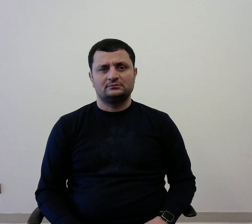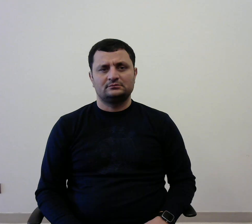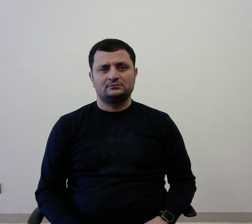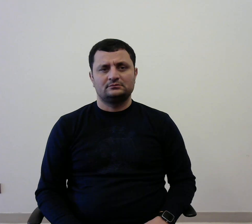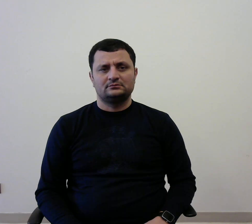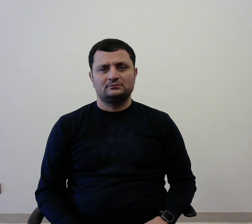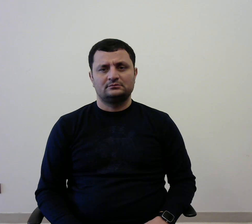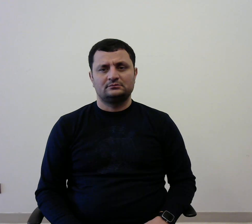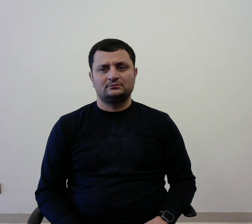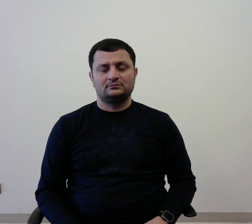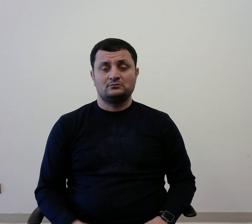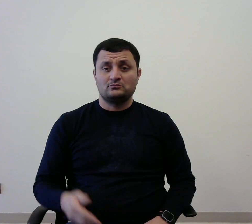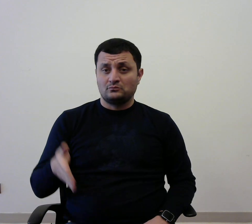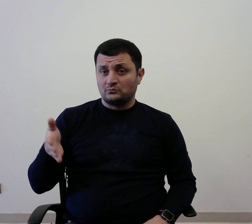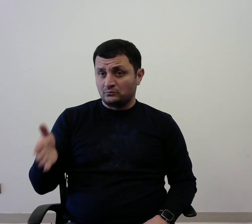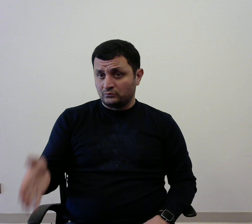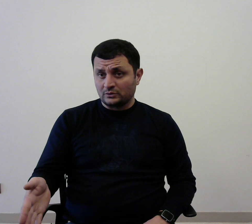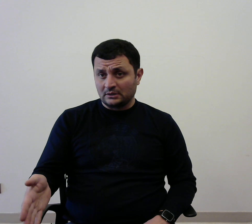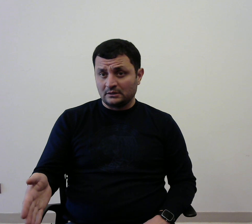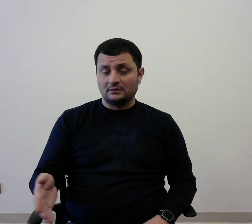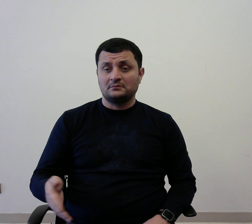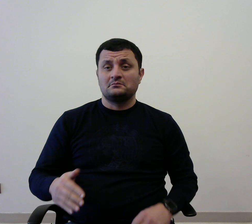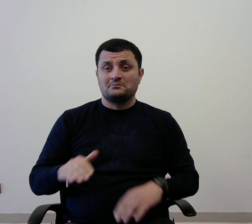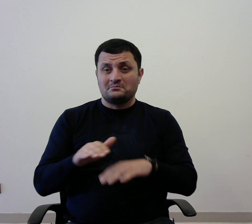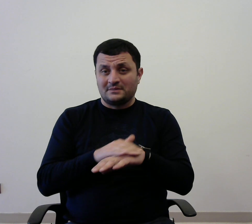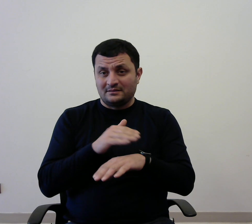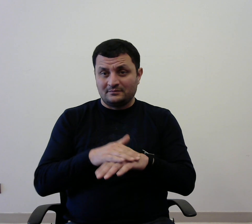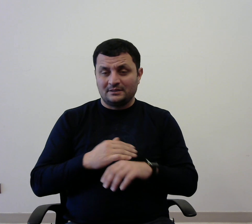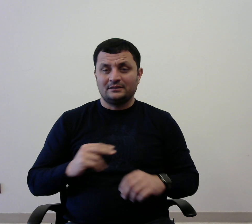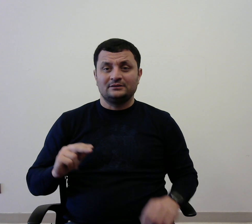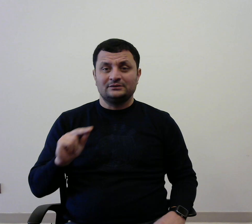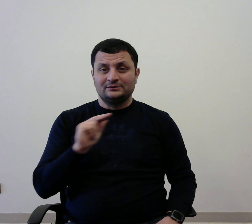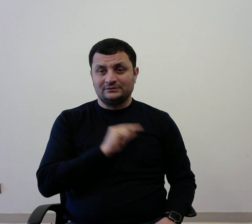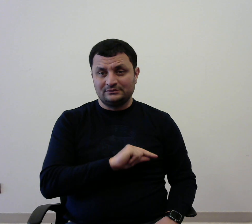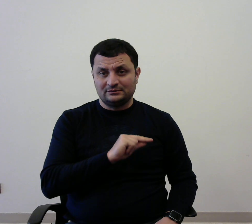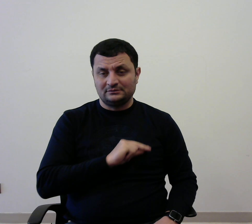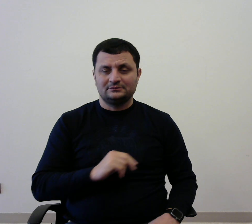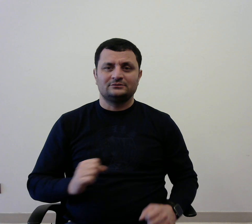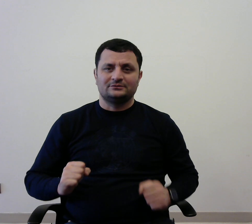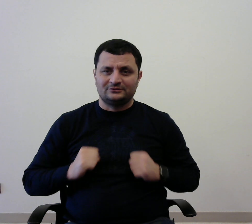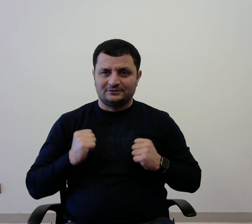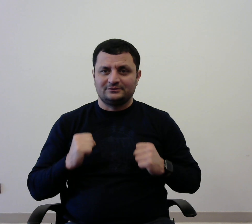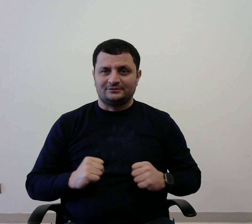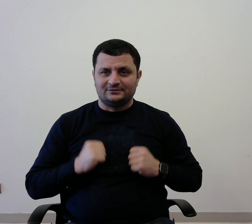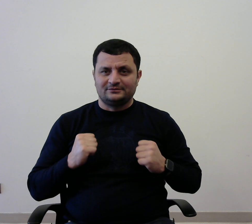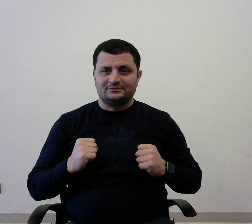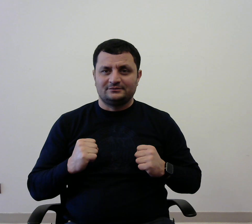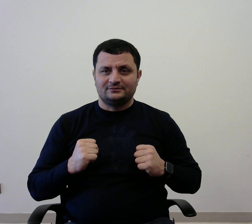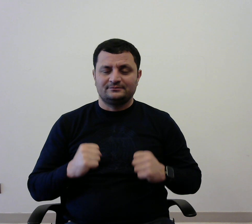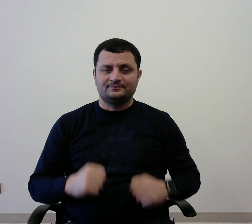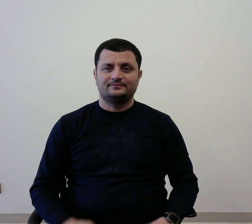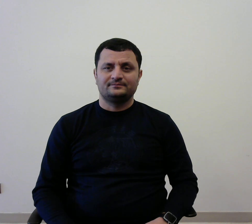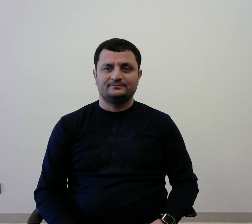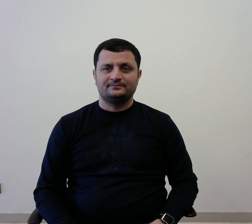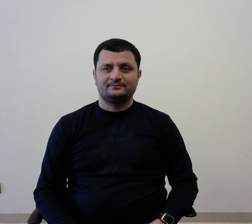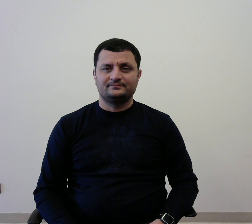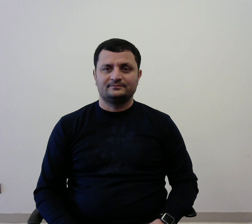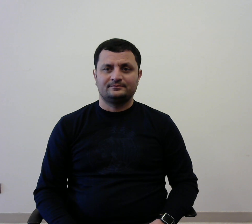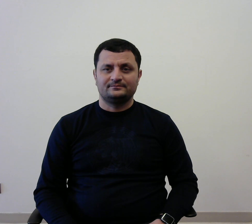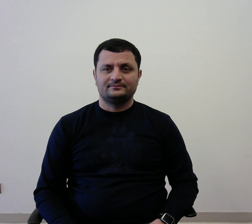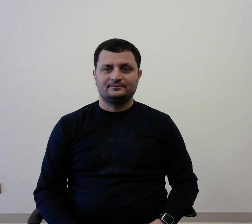Burda mehriban işçilər çalışır